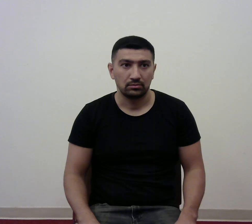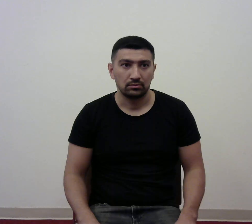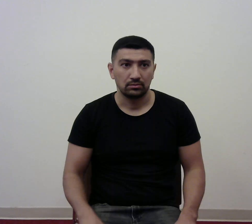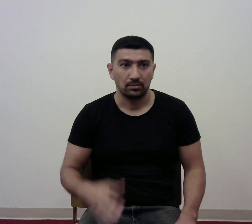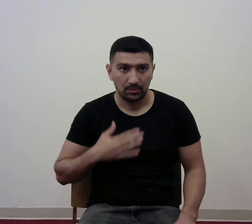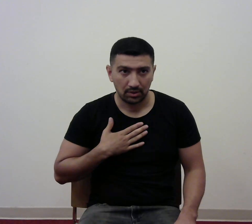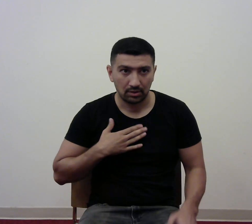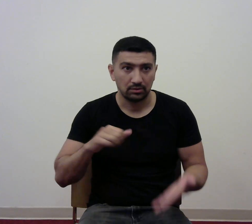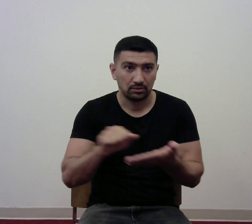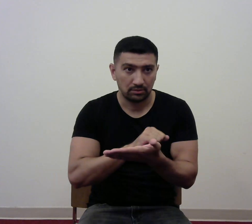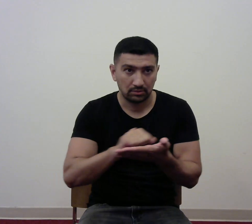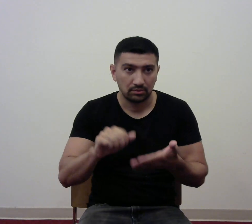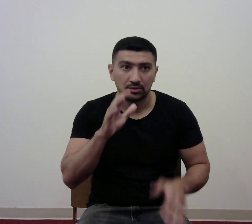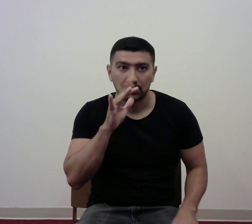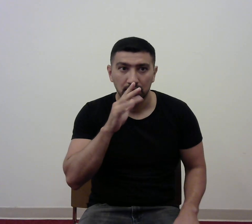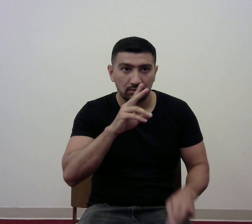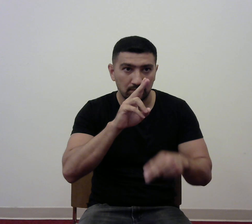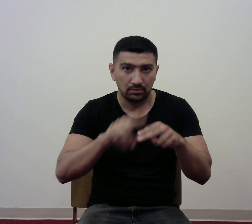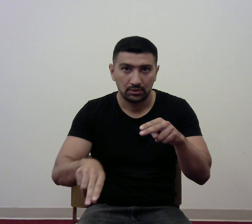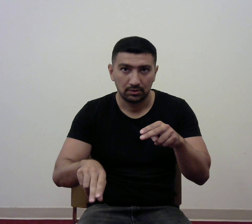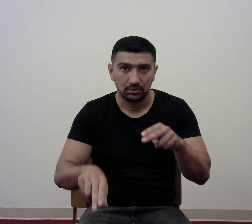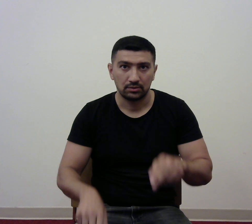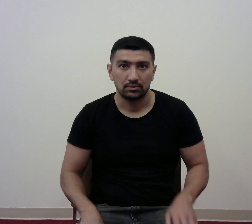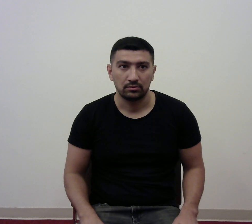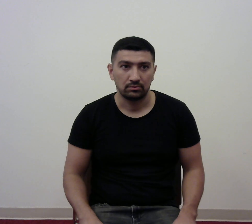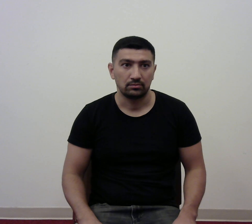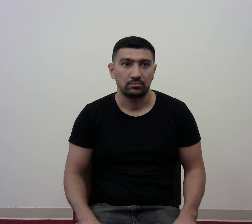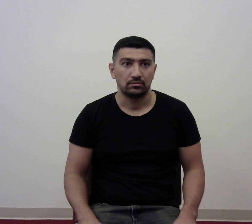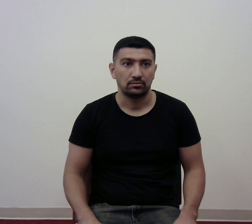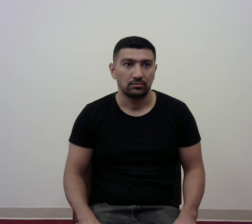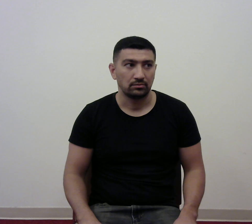Mənim sənədimin vaxtı bitib